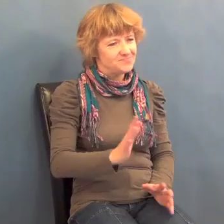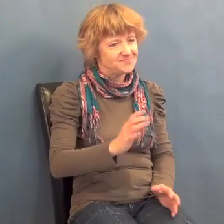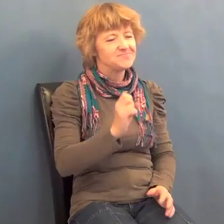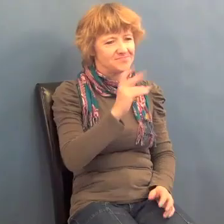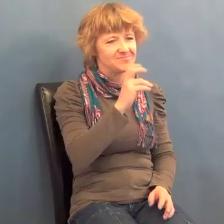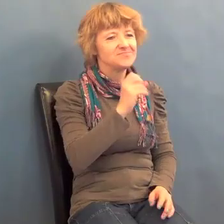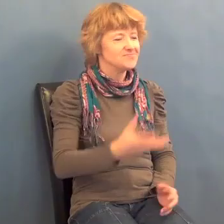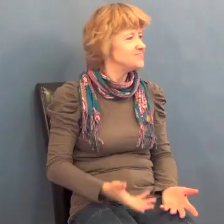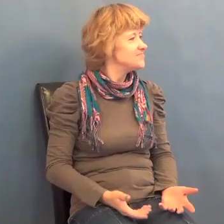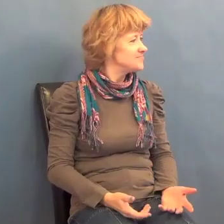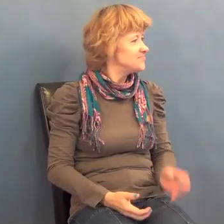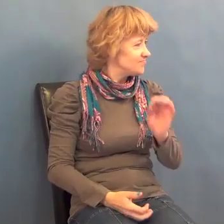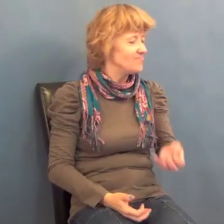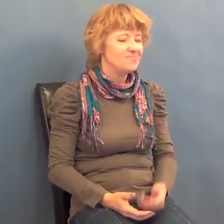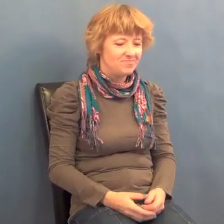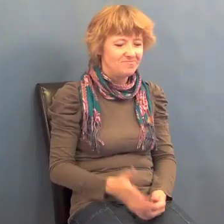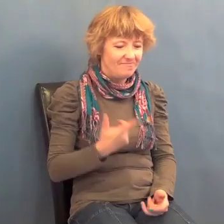Pielęgnować, tak, faktycznie.